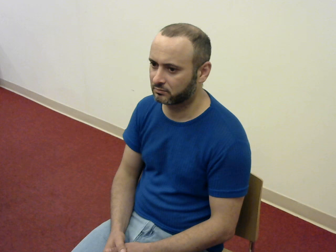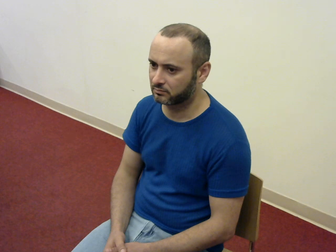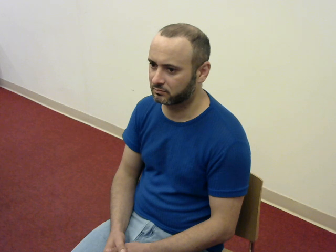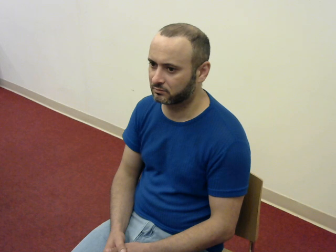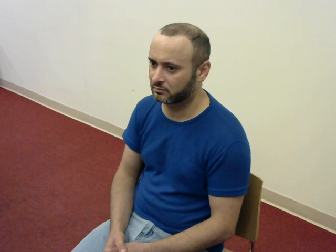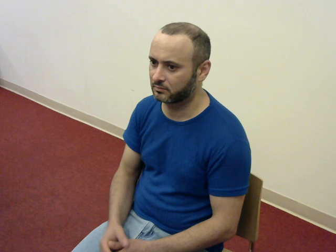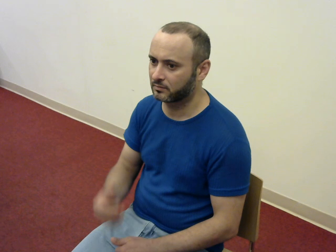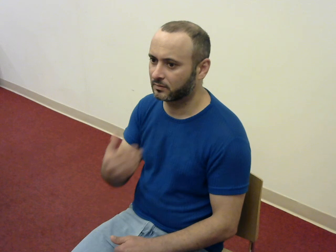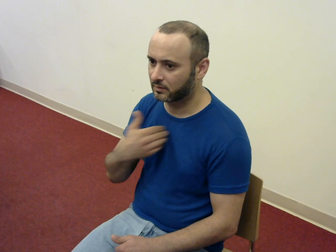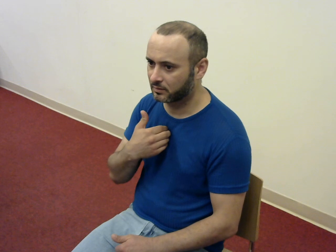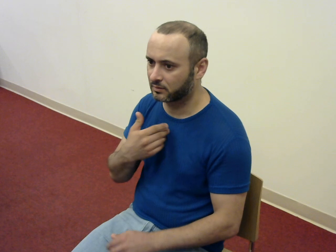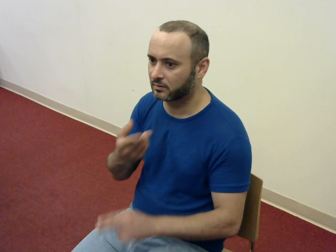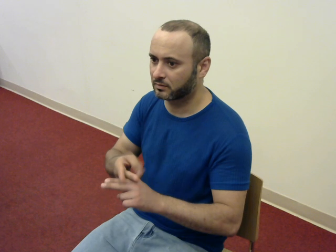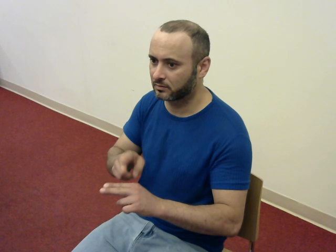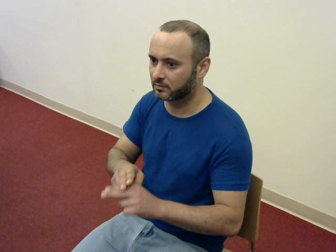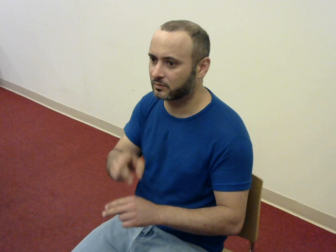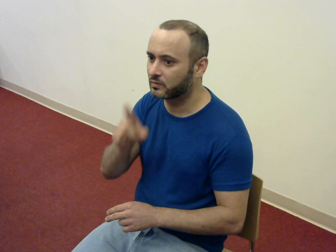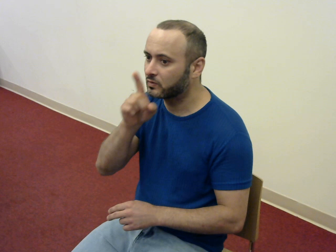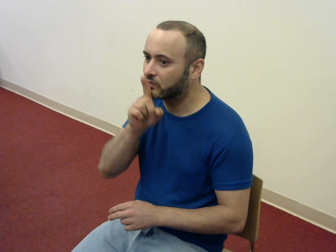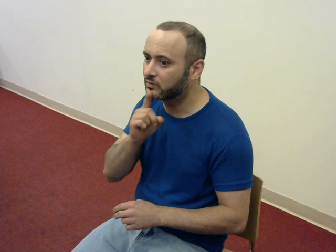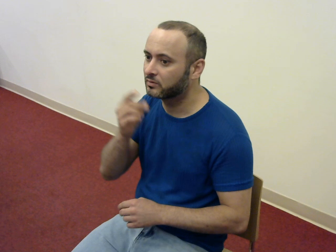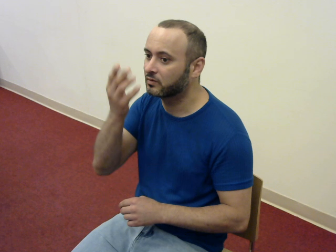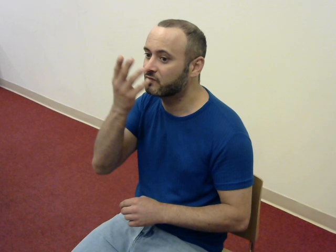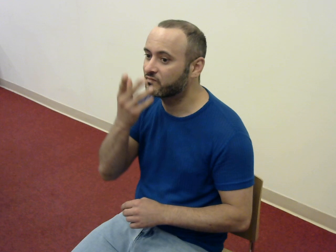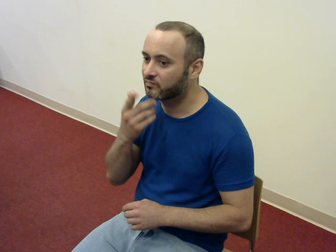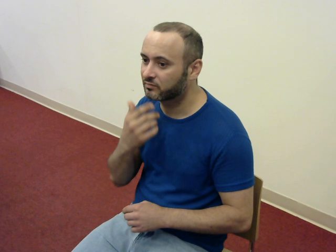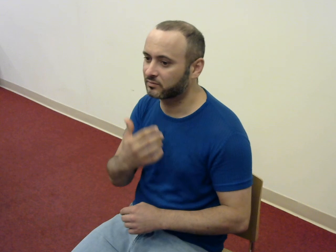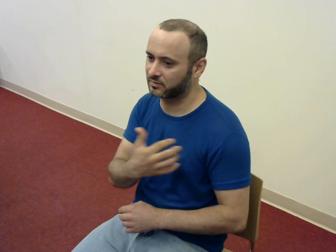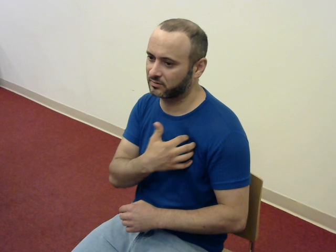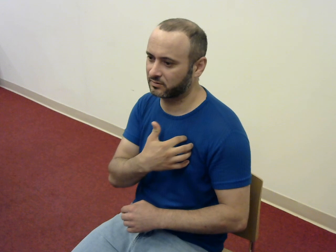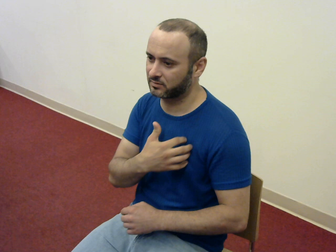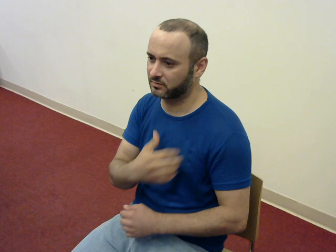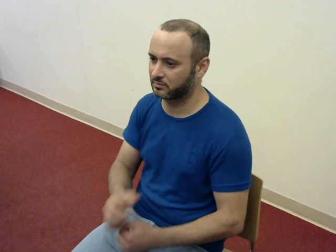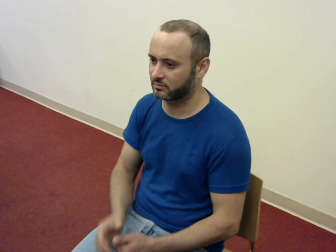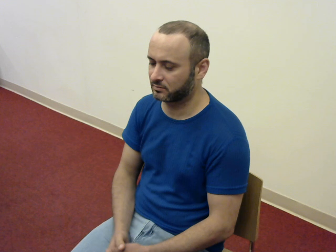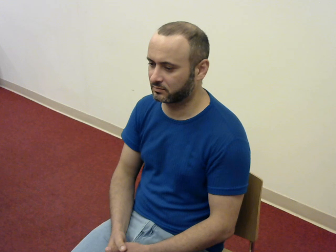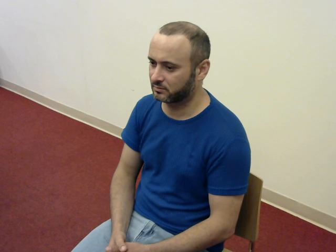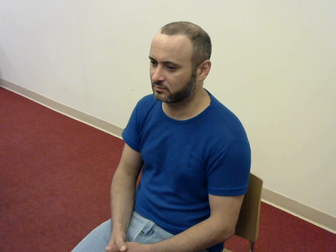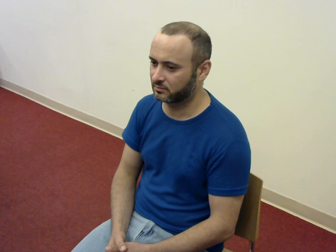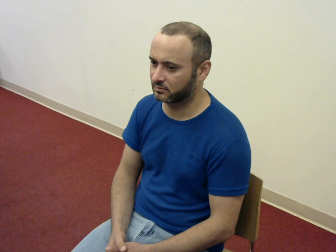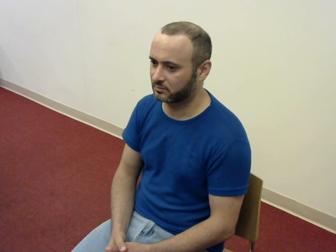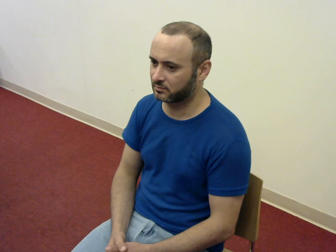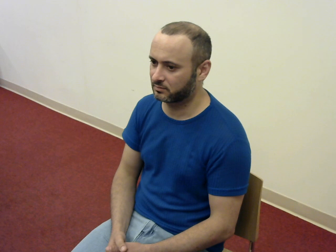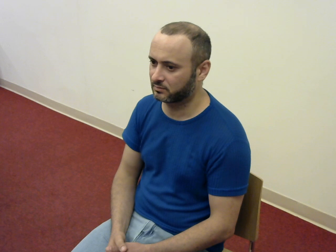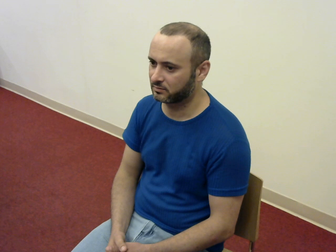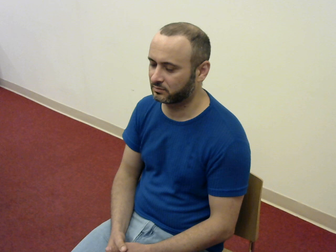Mən bunun göy rəngdə olanını istəyirəm